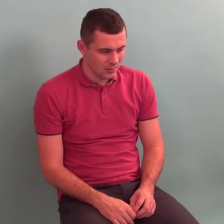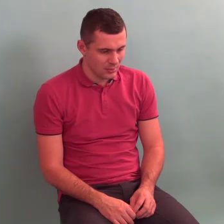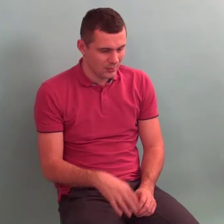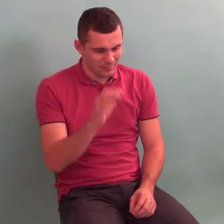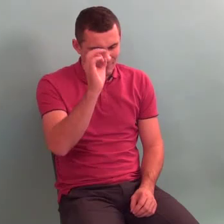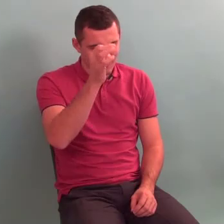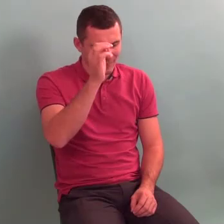Dobrze.